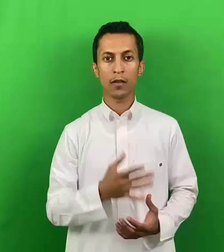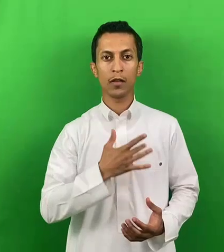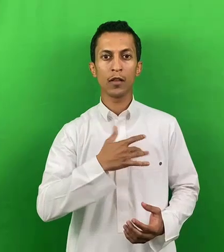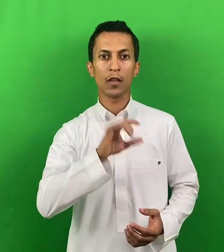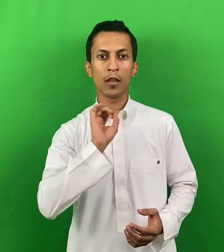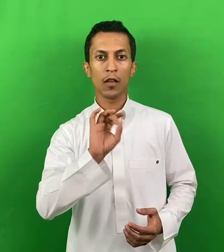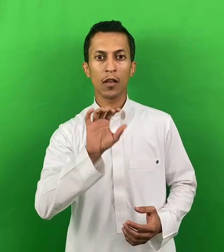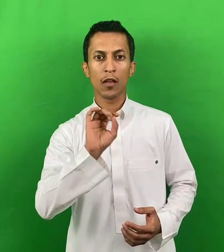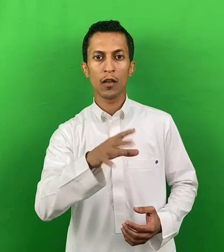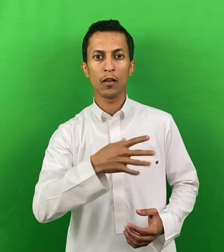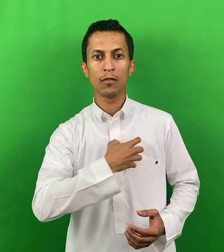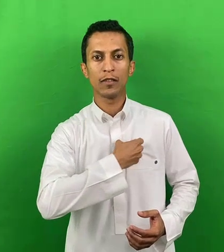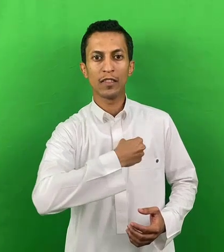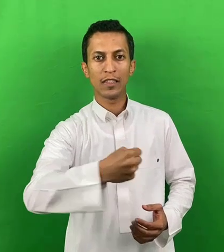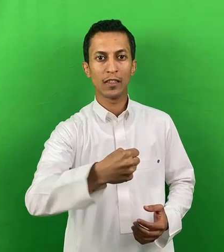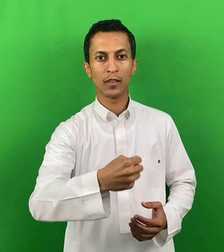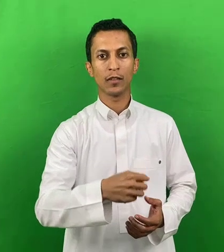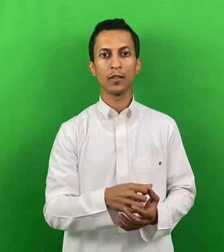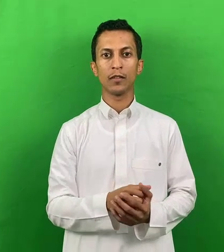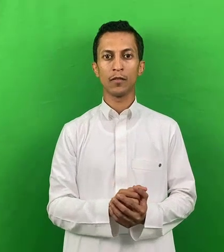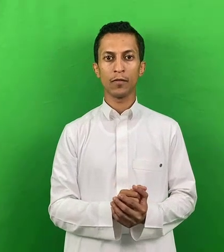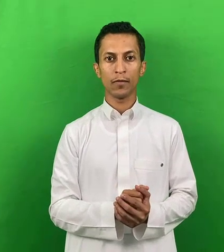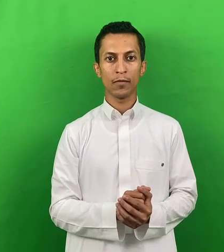ينخلع فؤاده